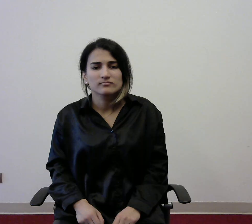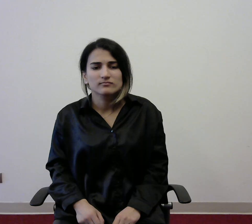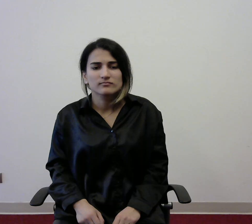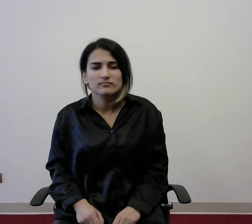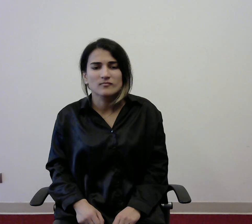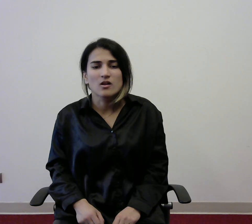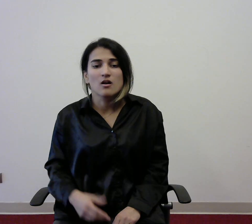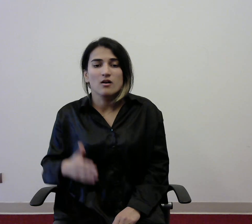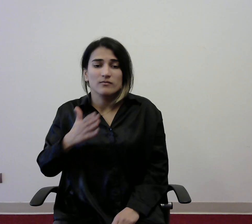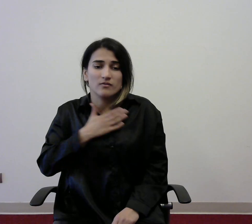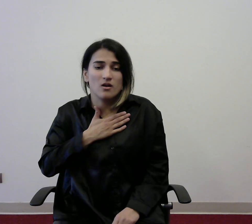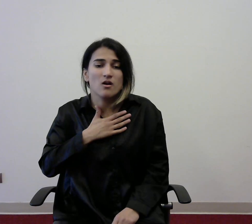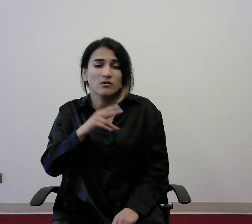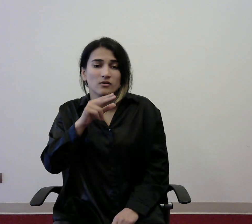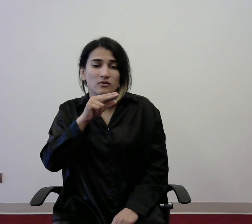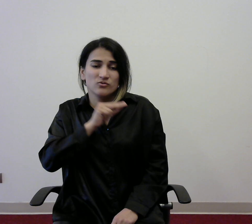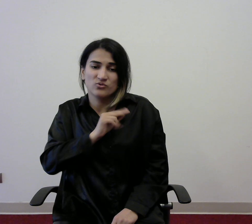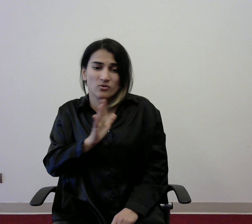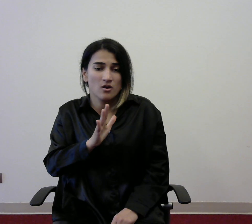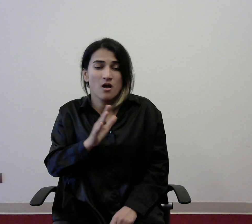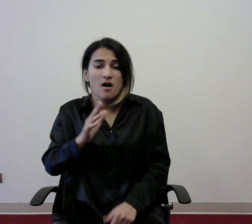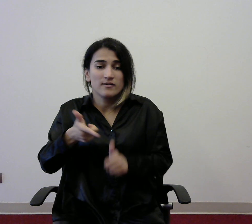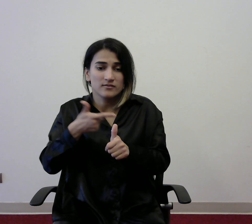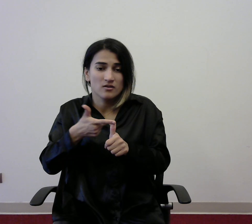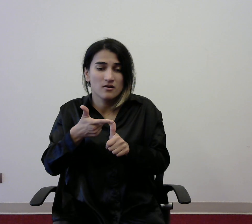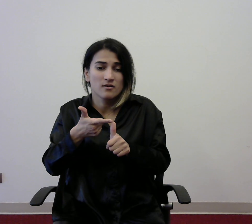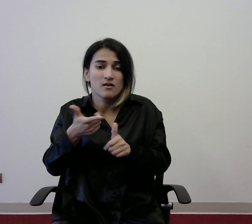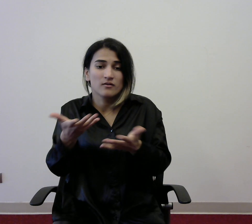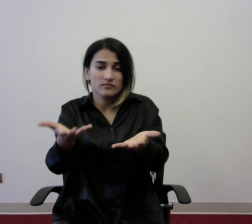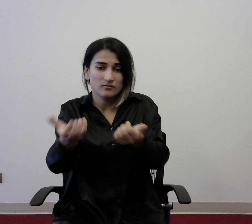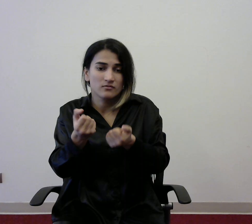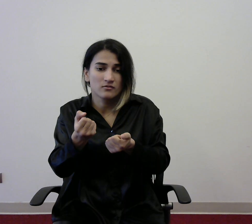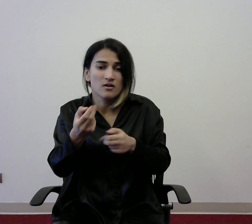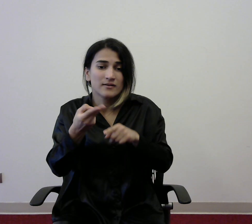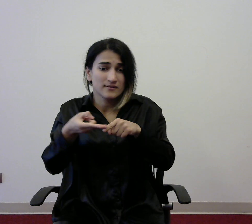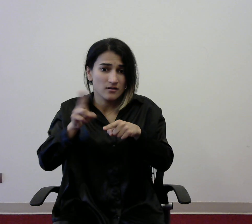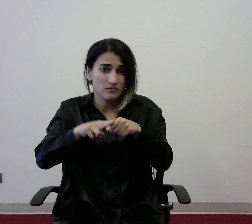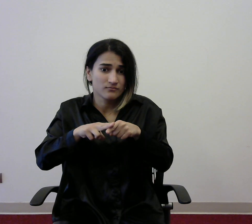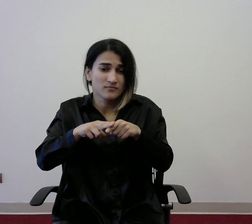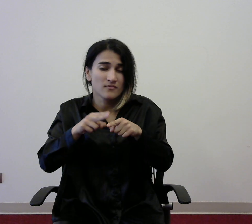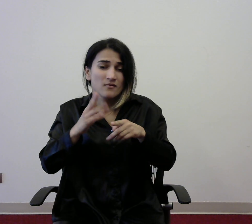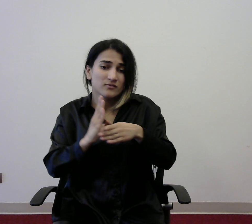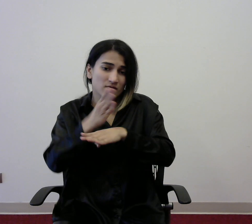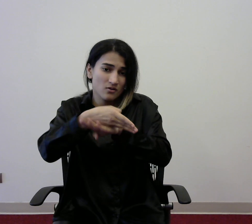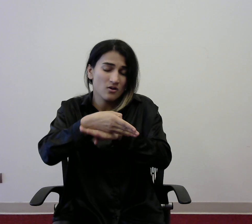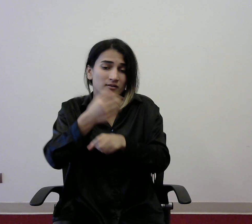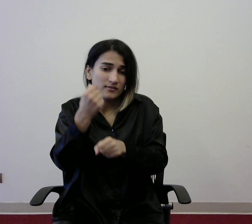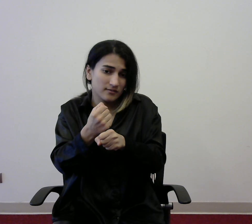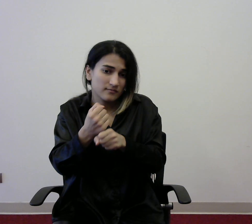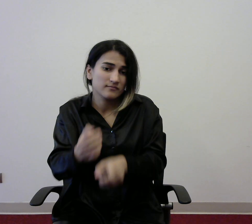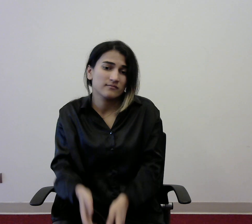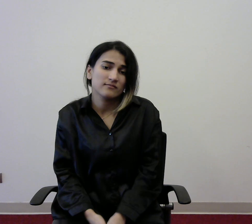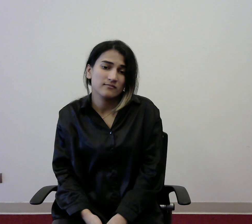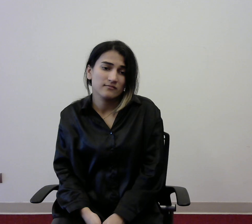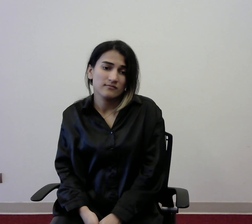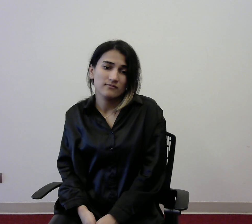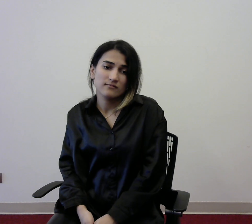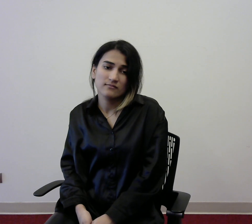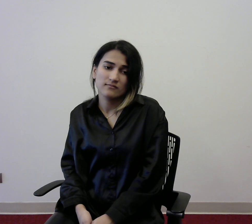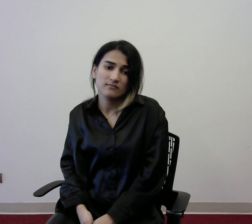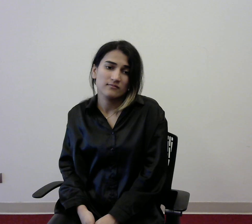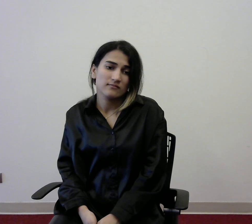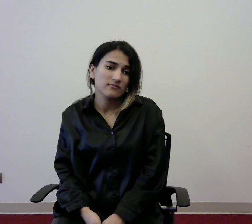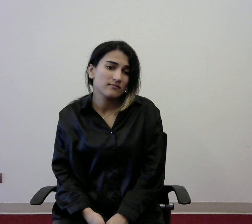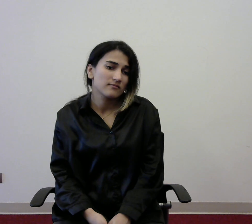Mən işsiz adı almaq üçün müraciət edirəm